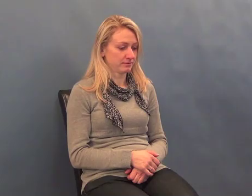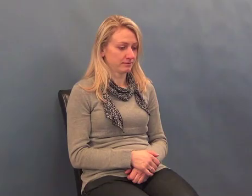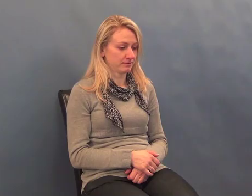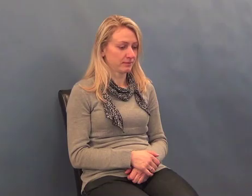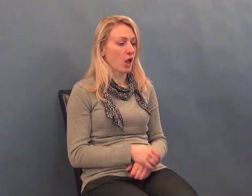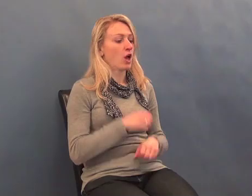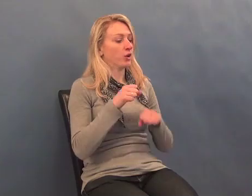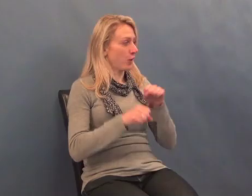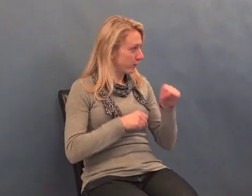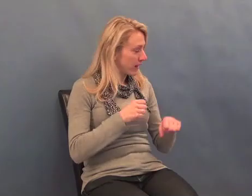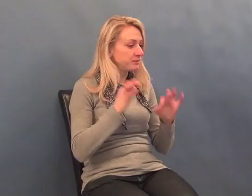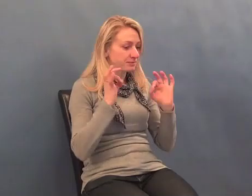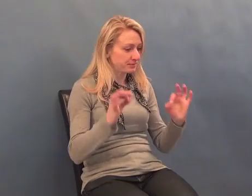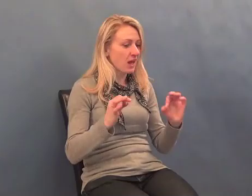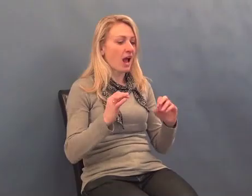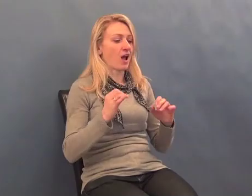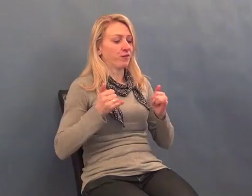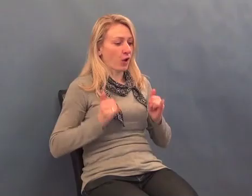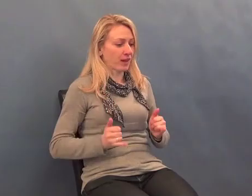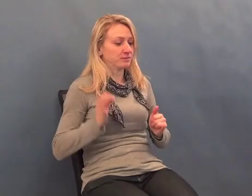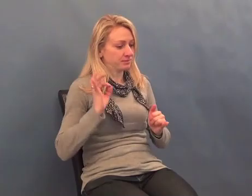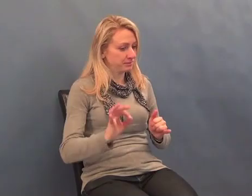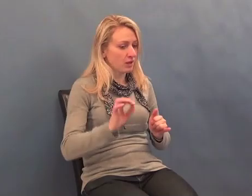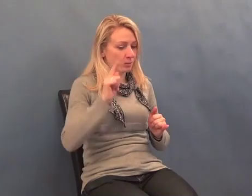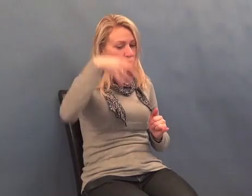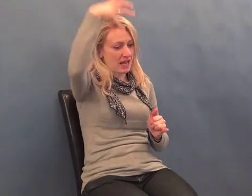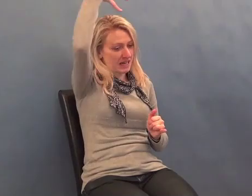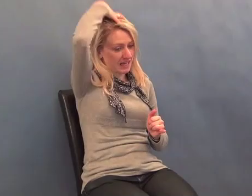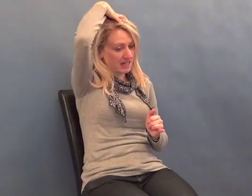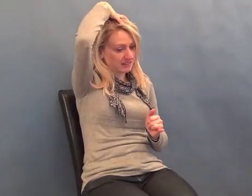Rower prawidłowy, siedzenie prawidłowe, musi być kask.